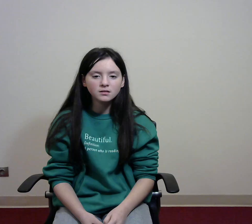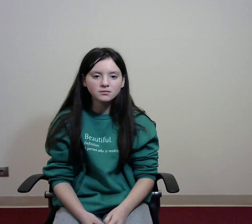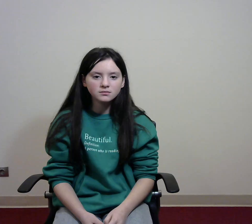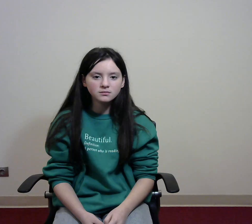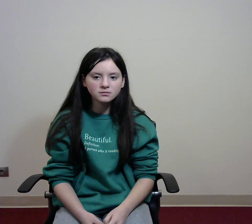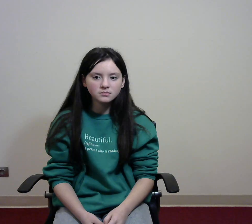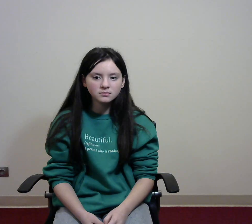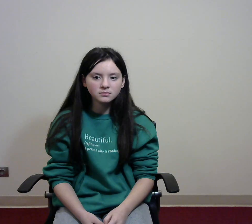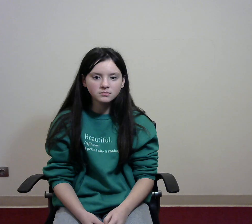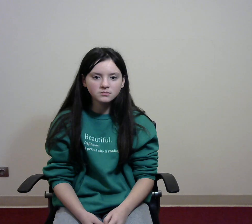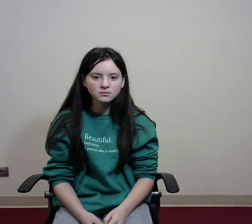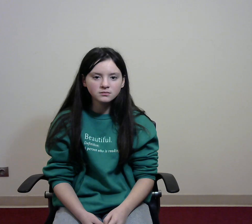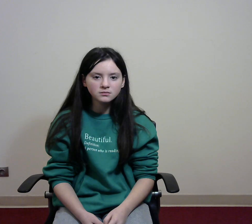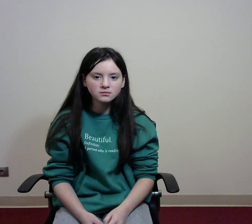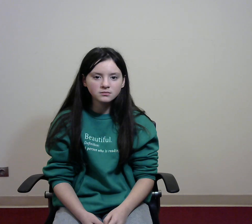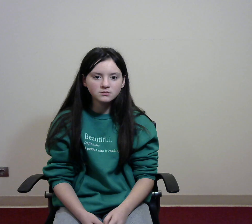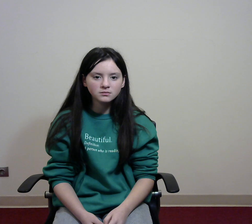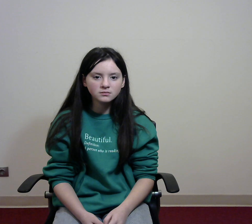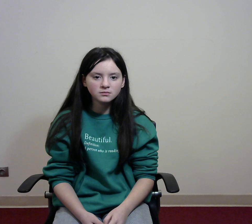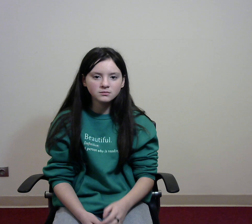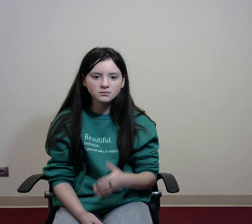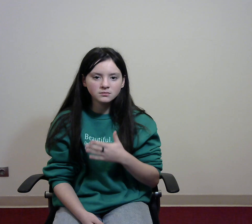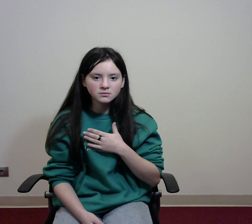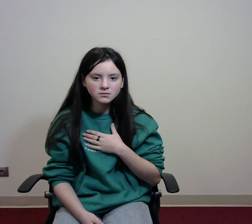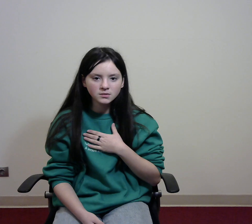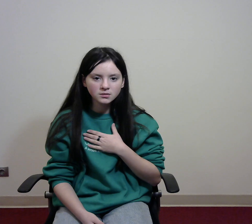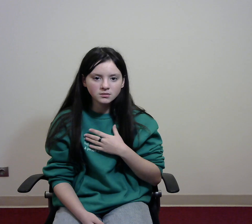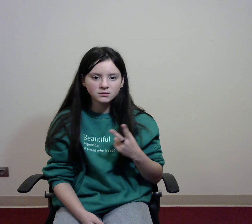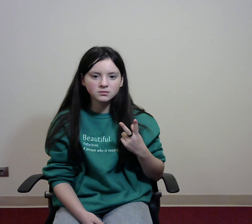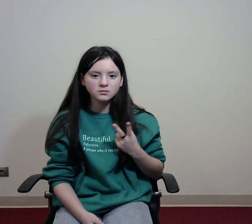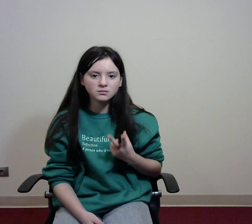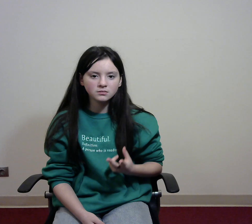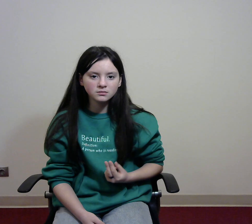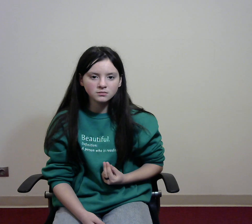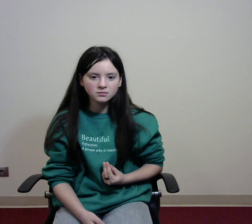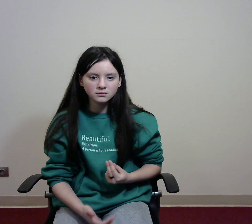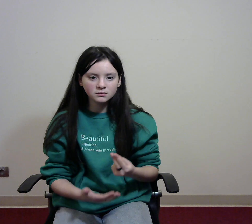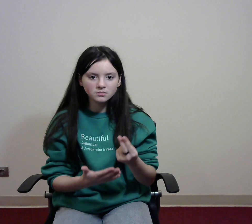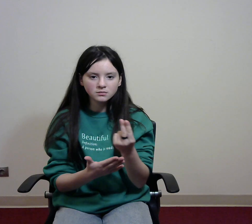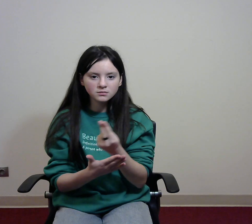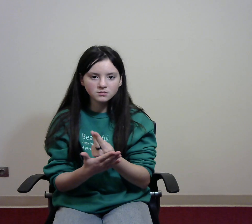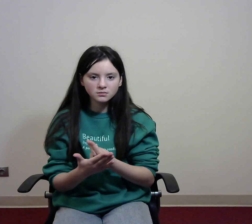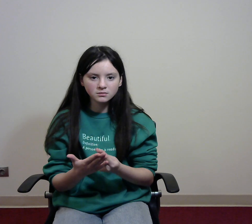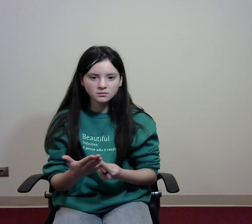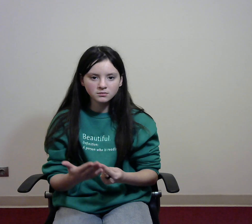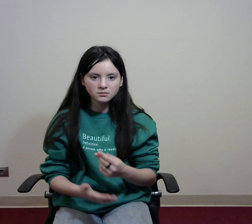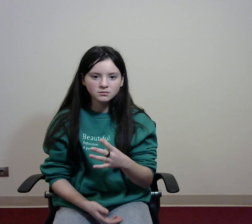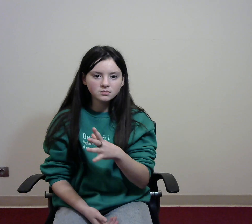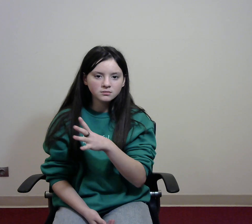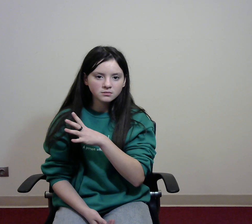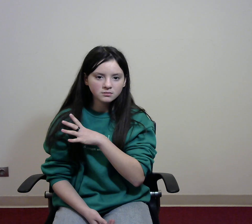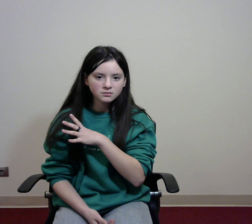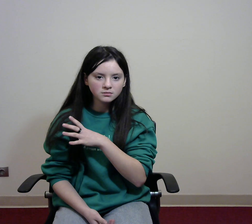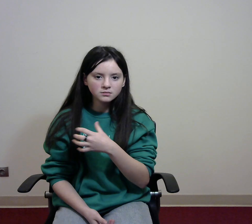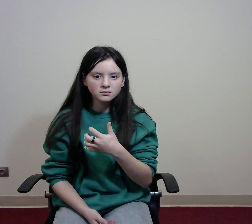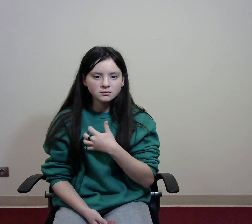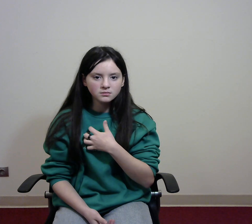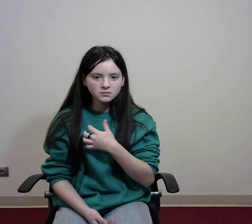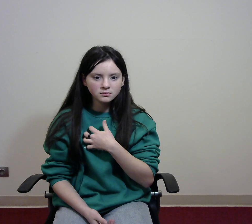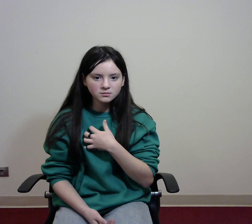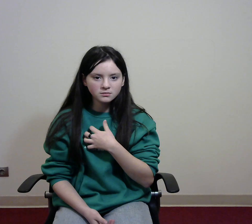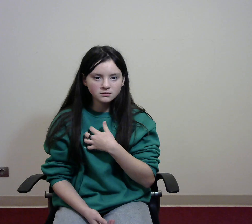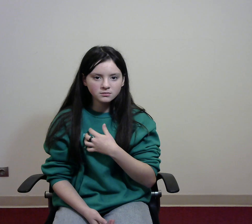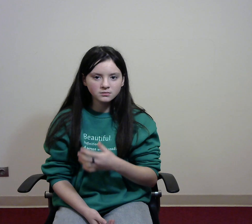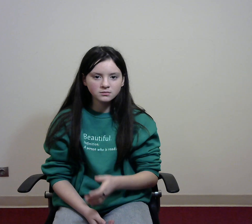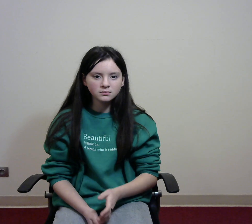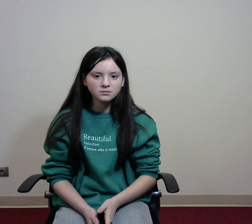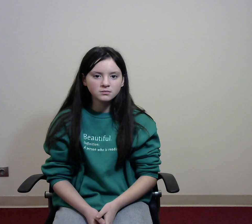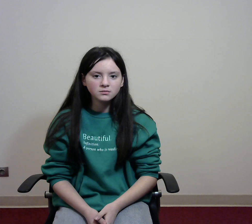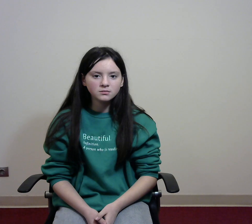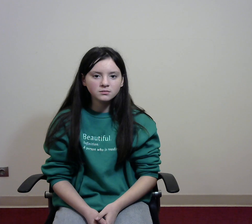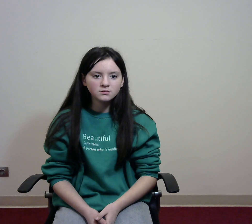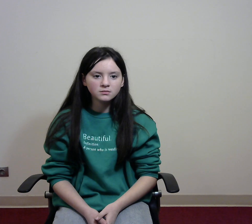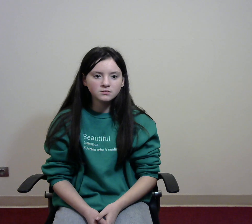Mənim qızım rəssam olmaq istəyir